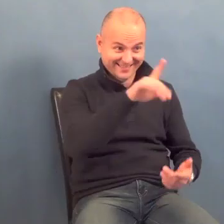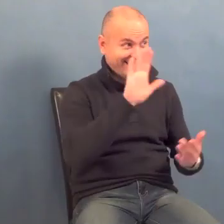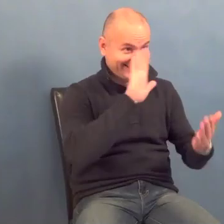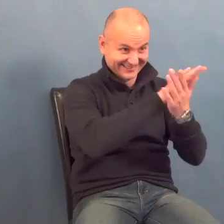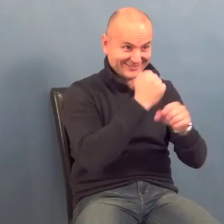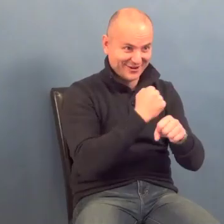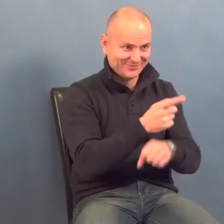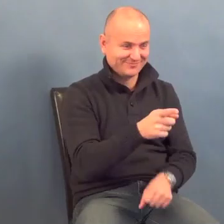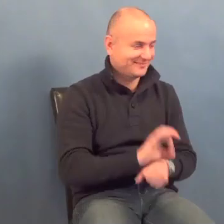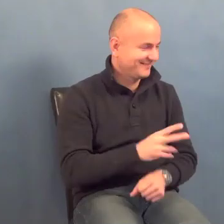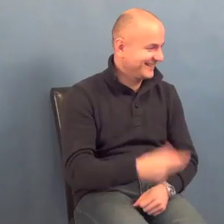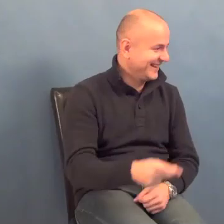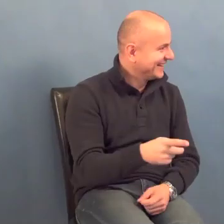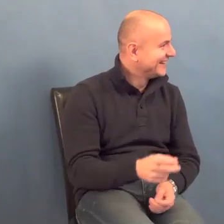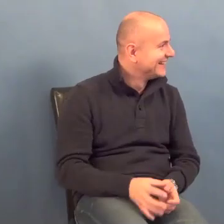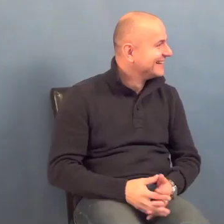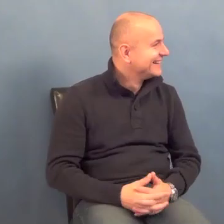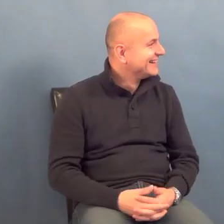Ty byś nie zasłaniał tego znaku.